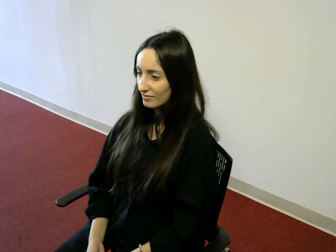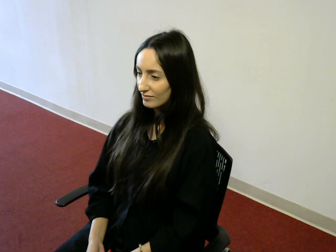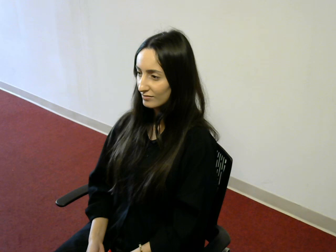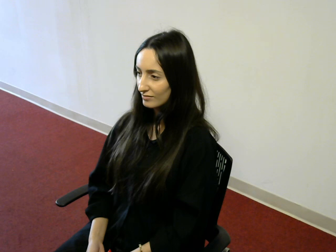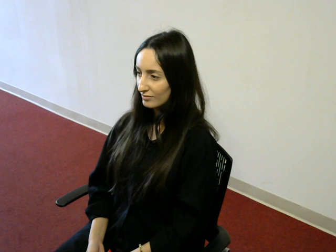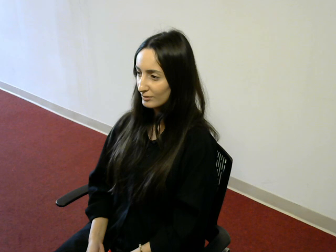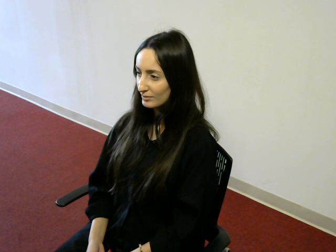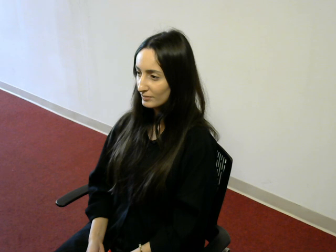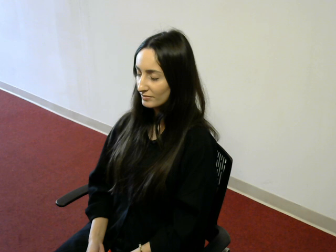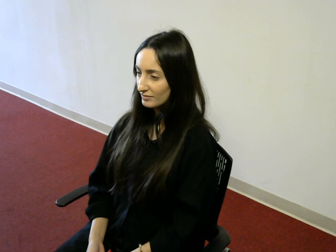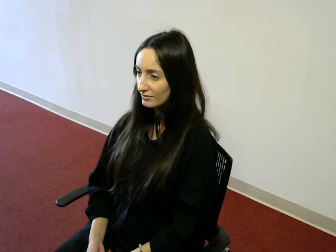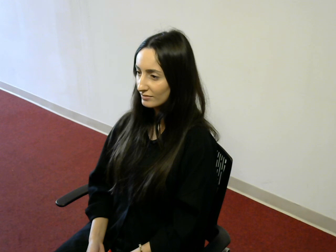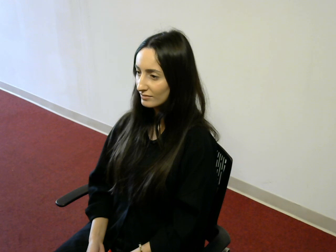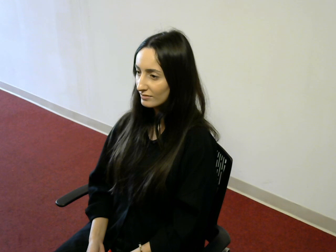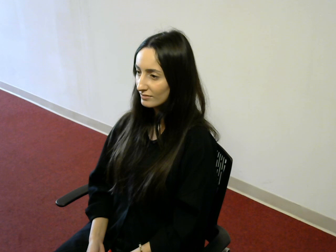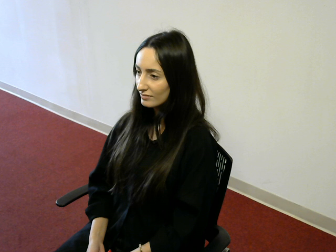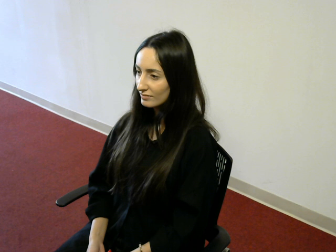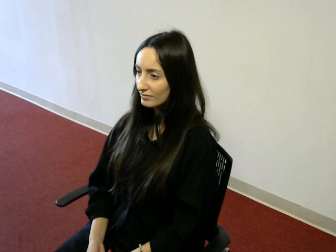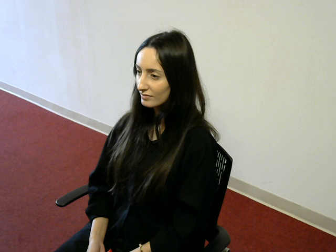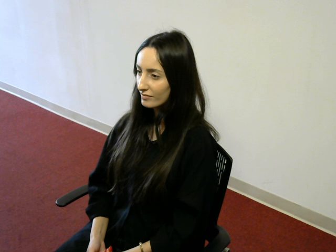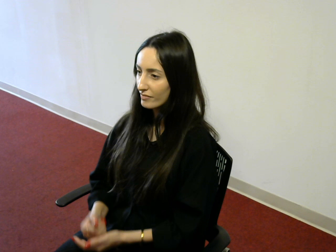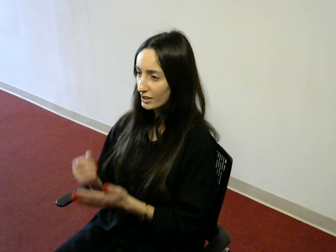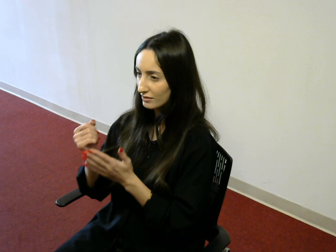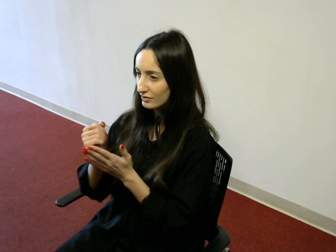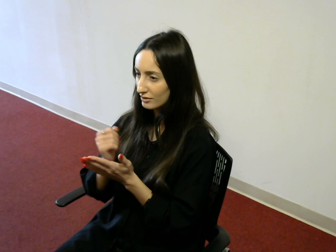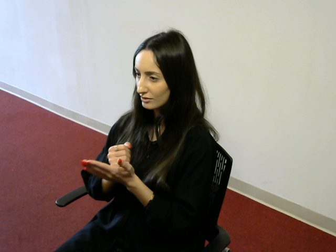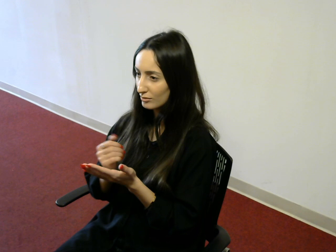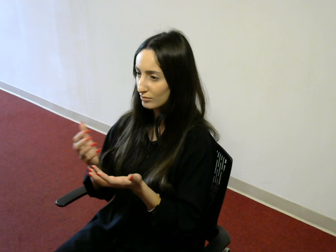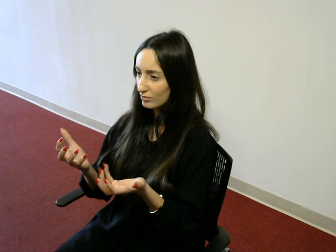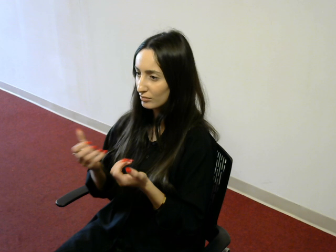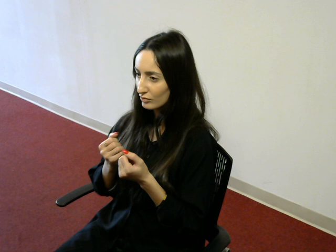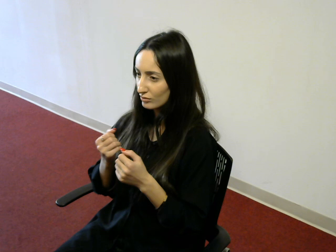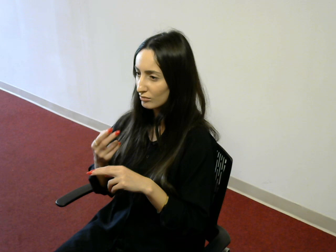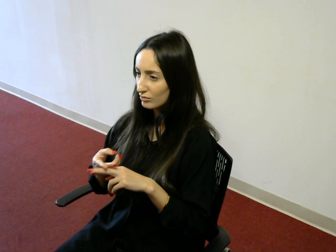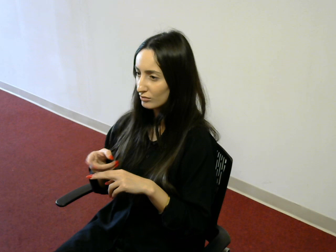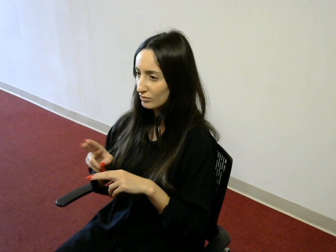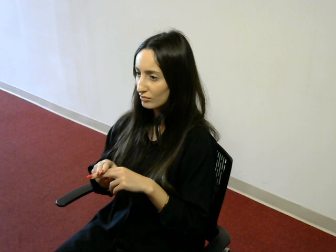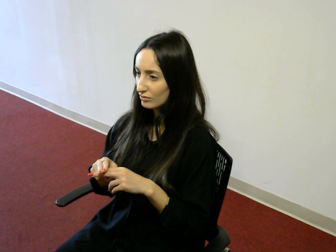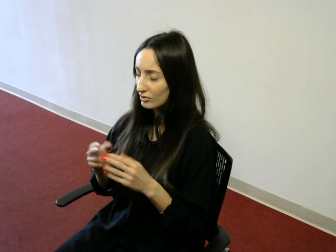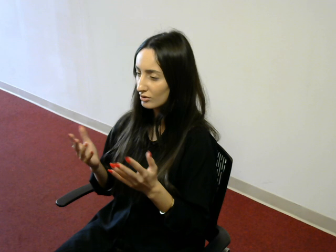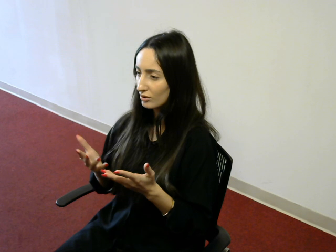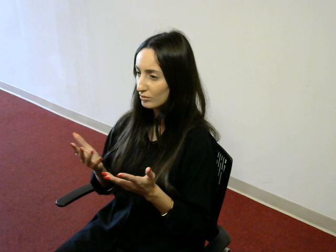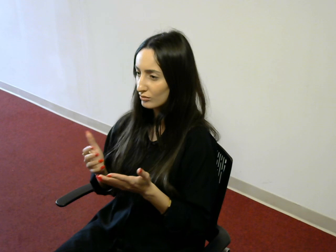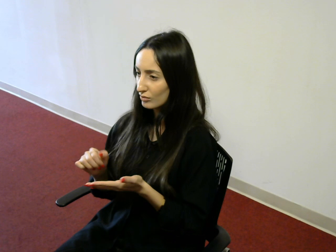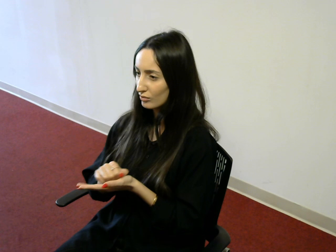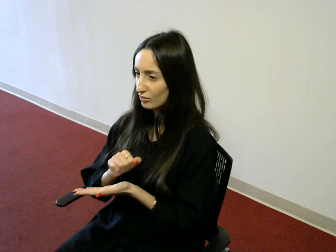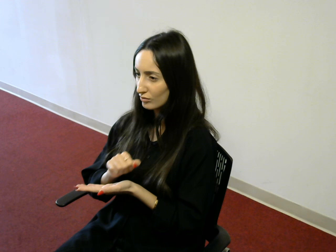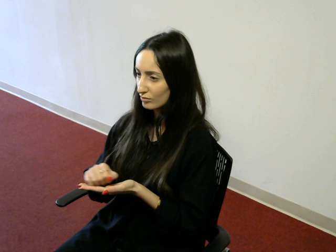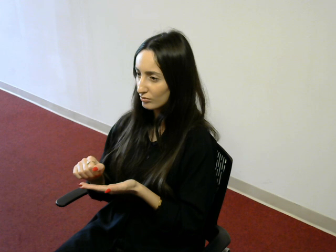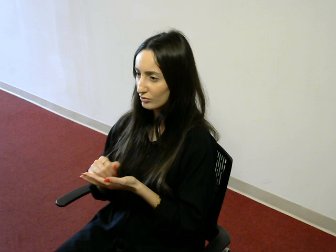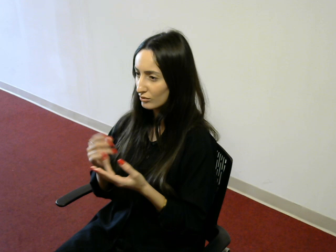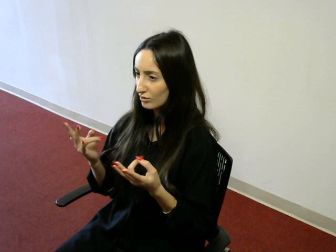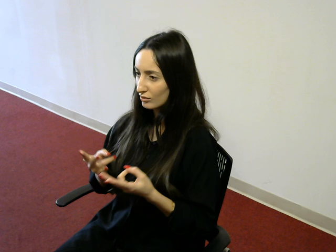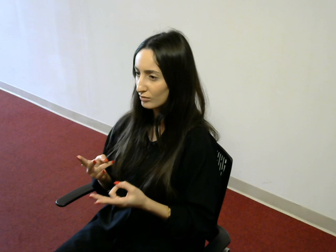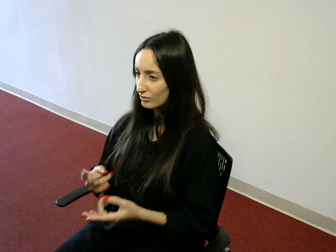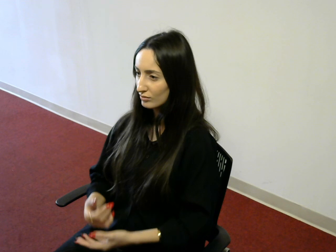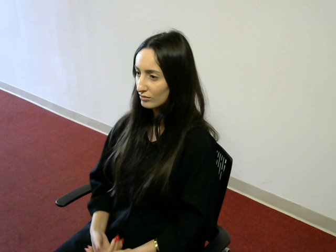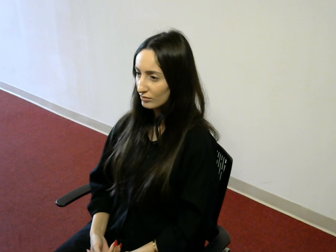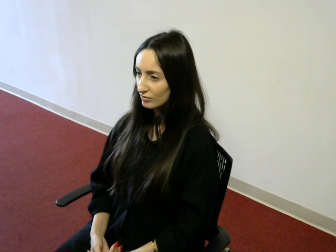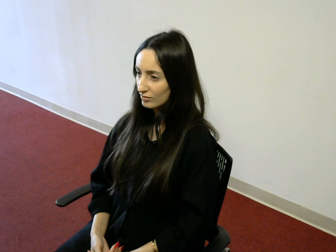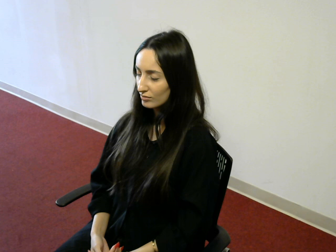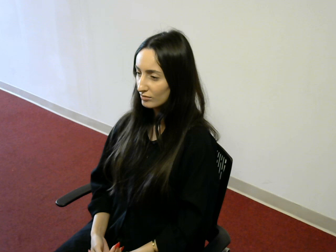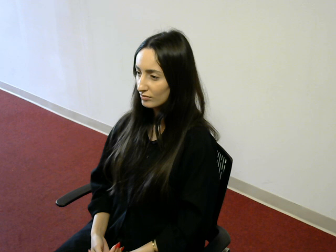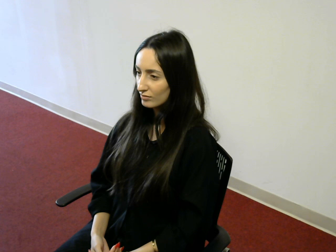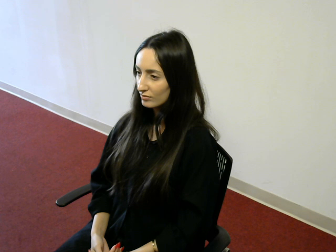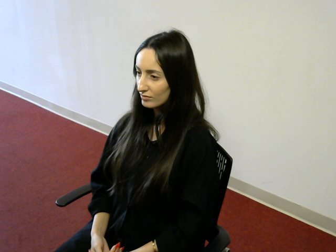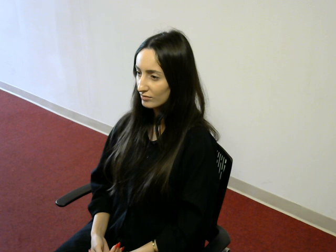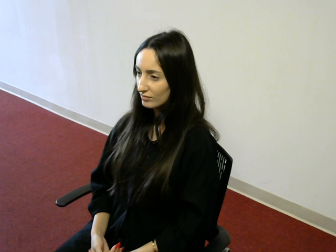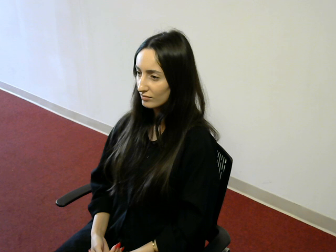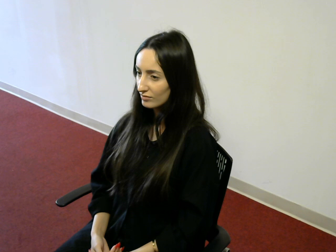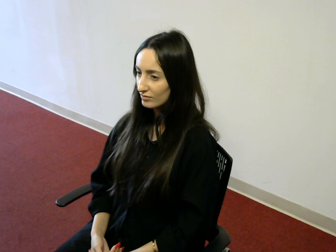Viza almaq üçün hansı sənədlər lazımdır?